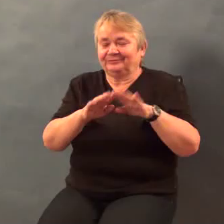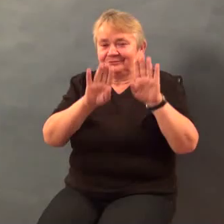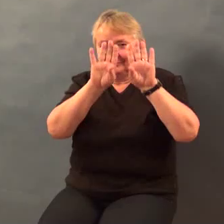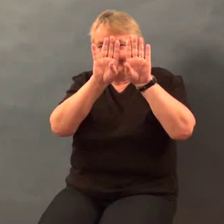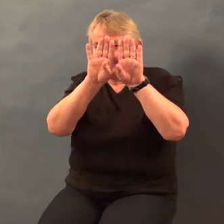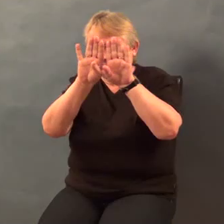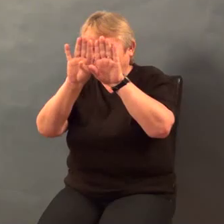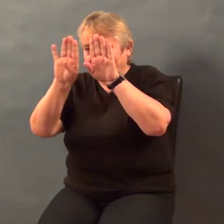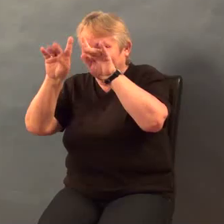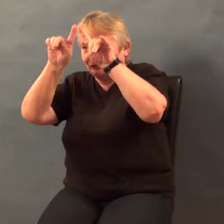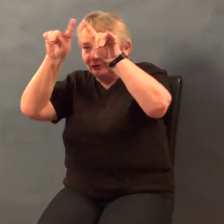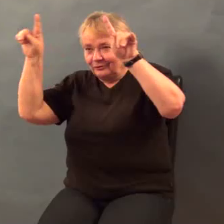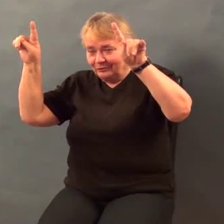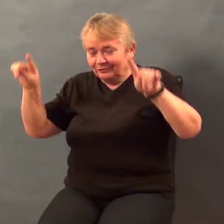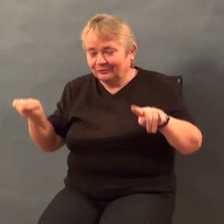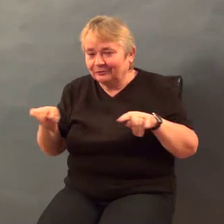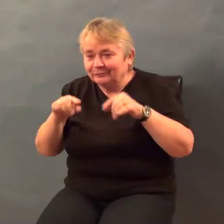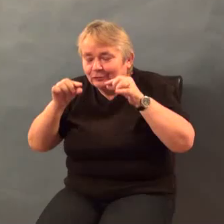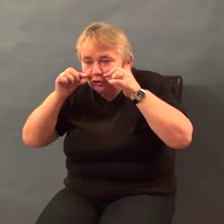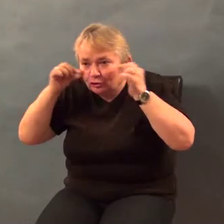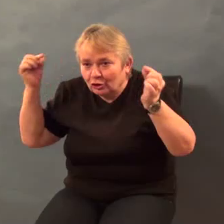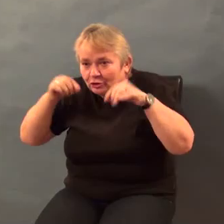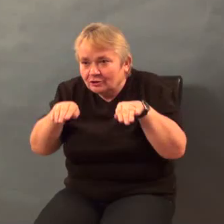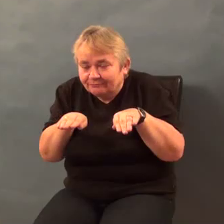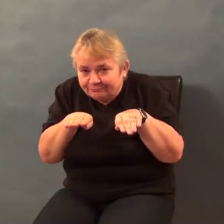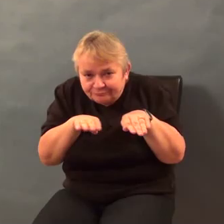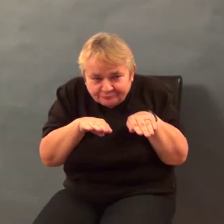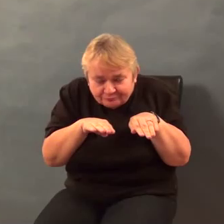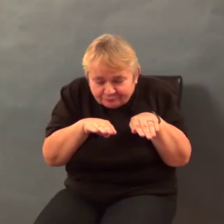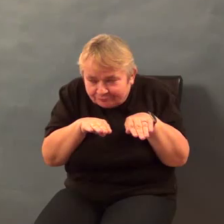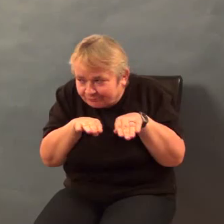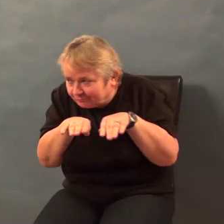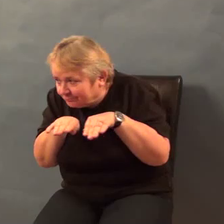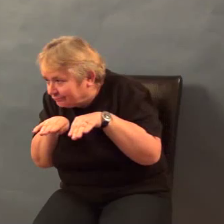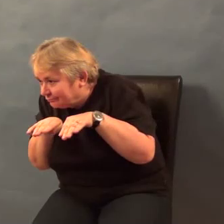W oknie jednego z domów siedział kot i obserwował wszystko.